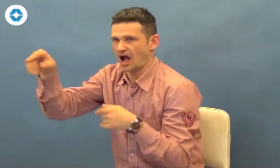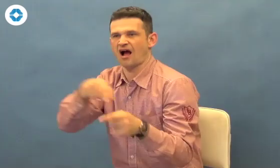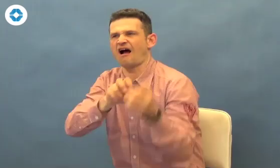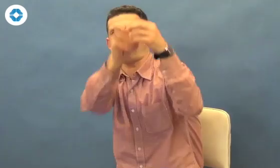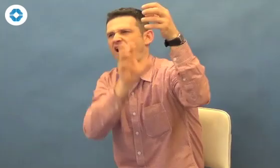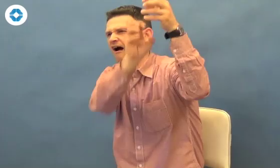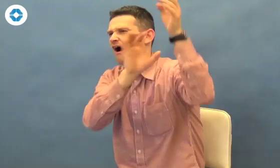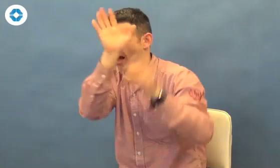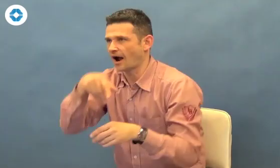Zostawił psa skaczącego do ula.